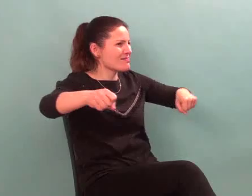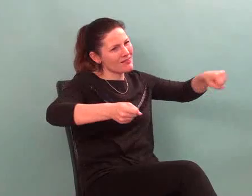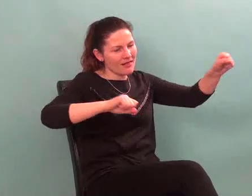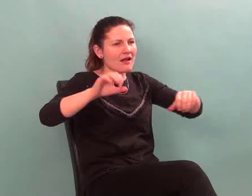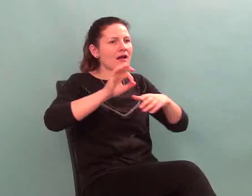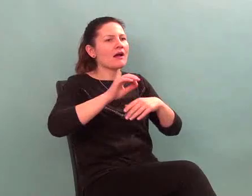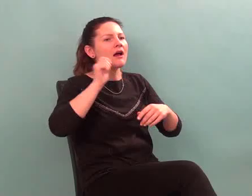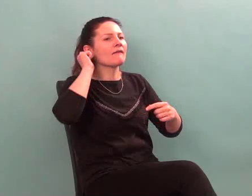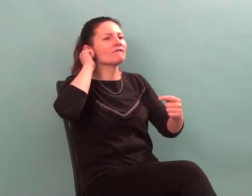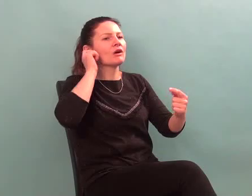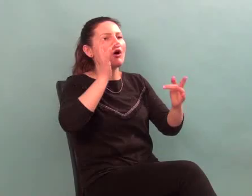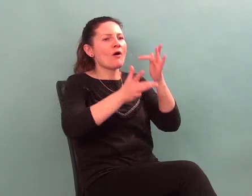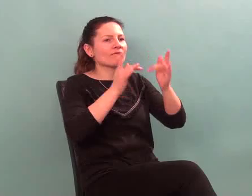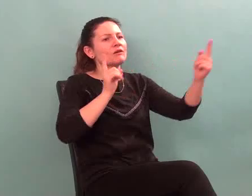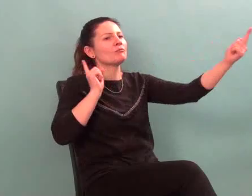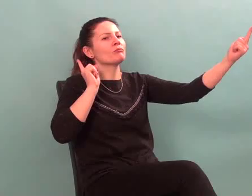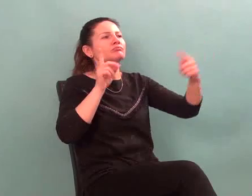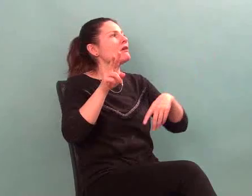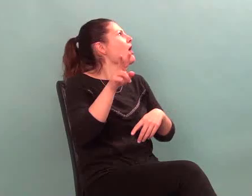W tym momencie pojawia się dziewczyna na rowerze, mijają się, a chłopiec ogląda się za nią.